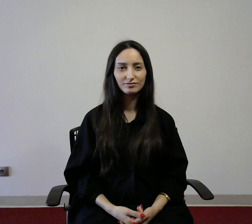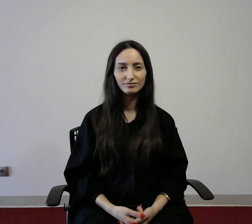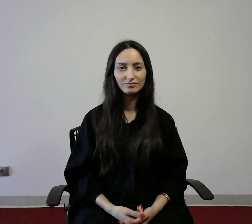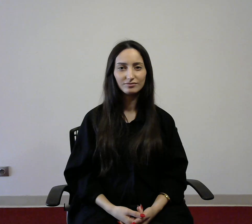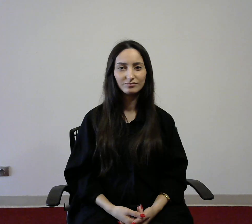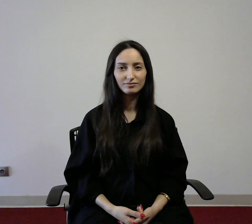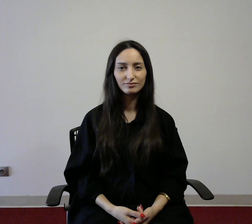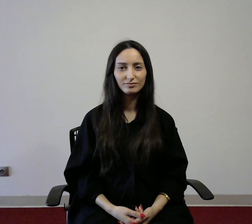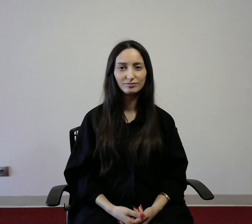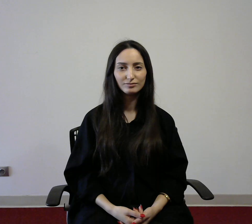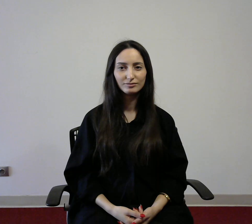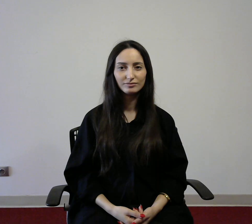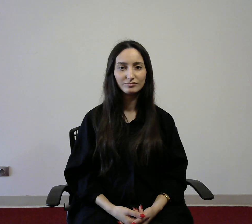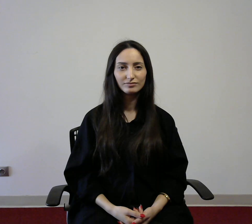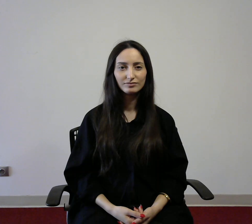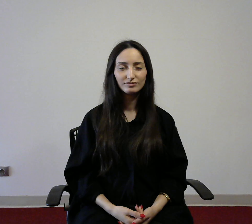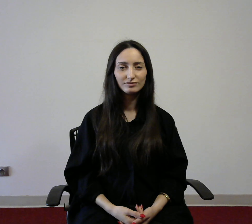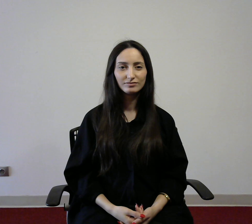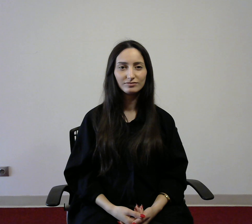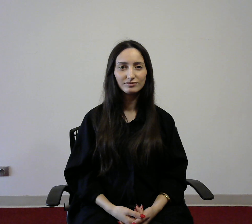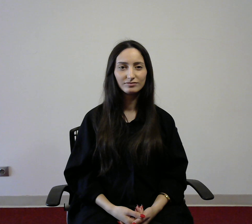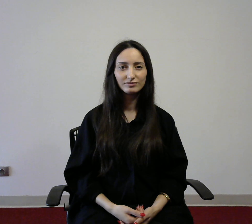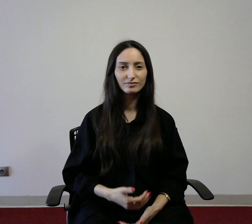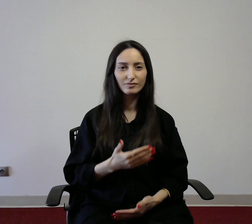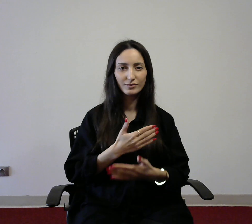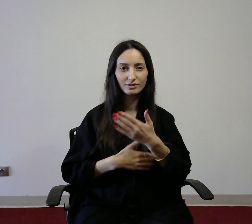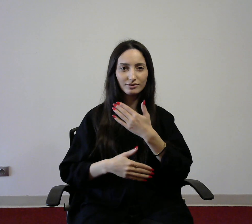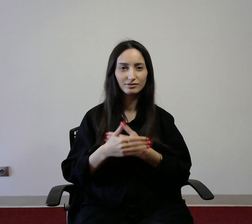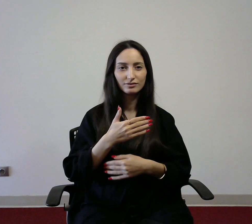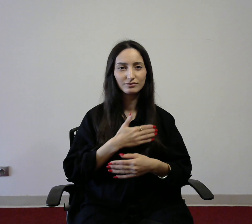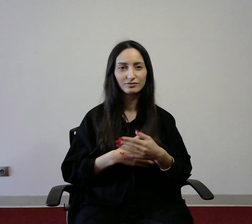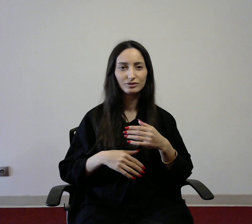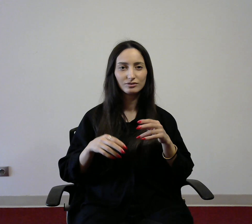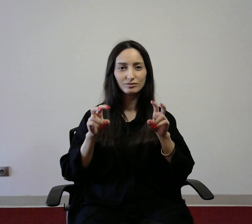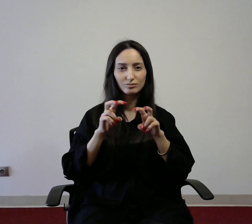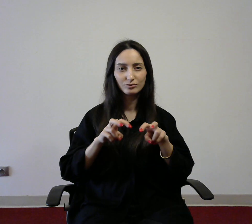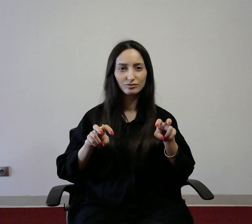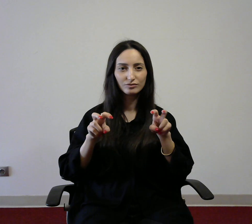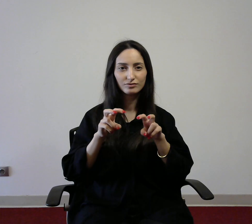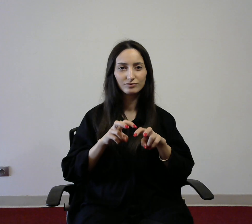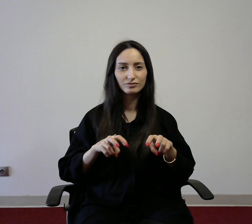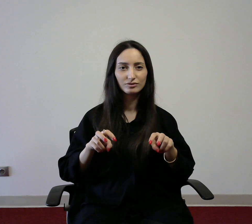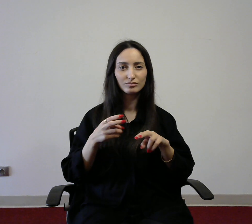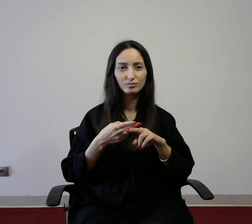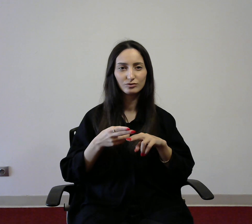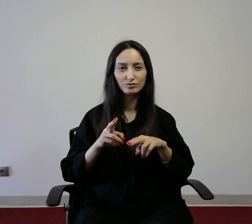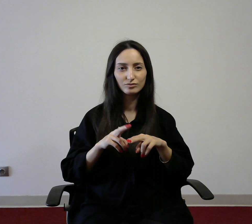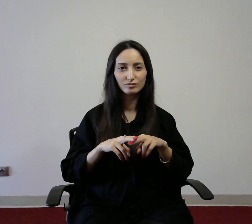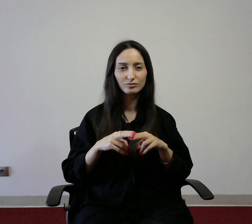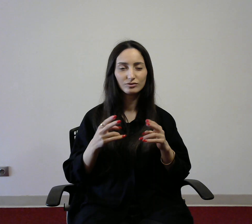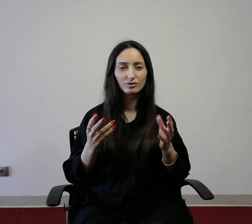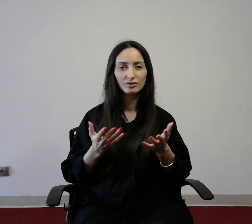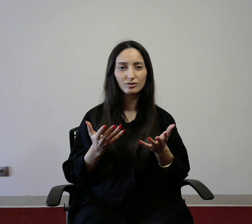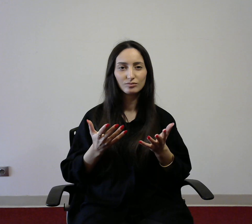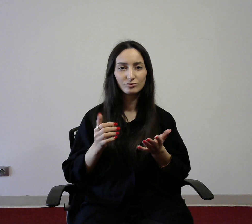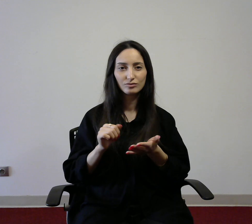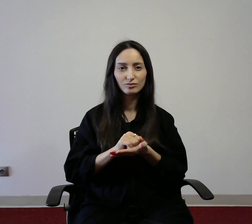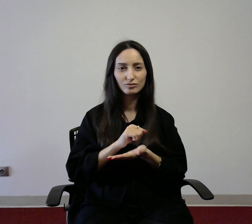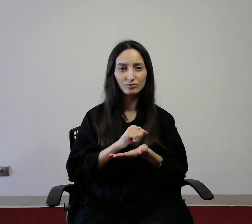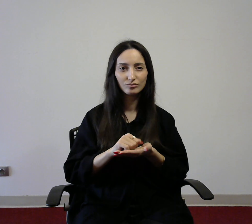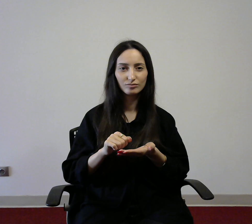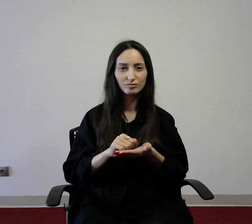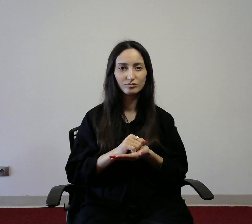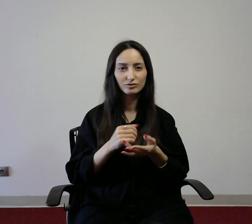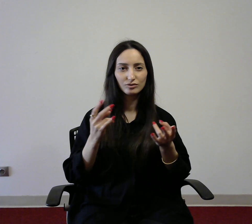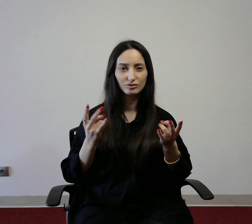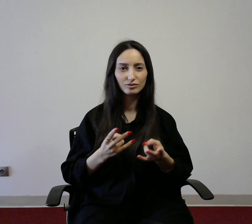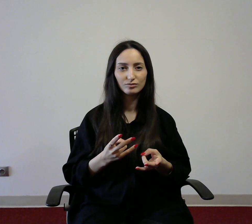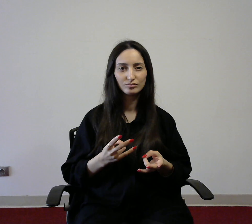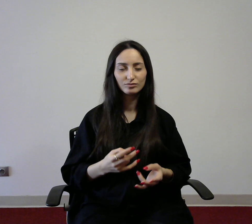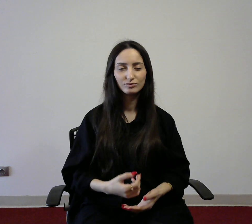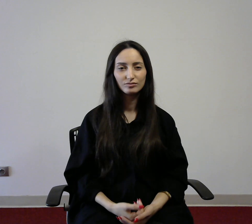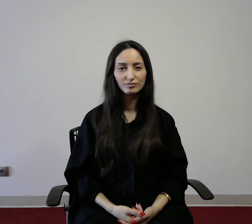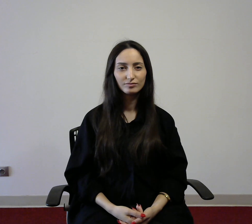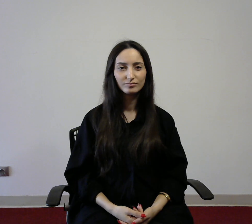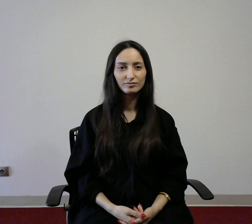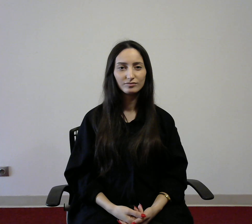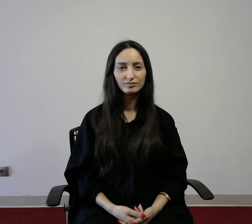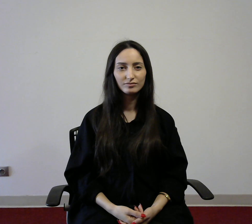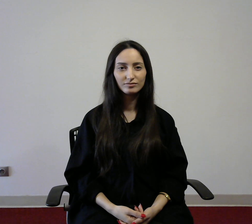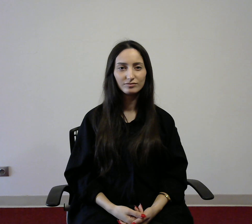Əlilliyin müəyyən edilməsi üçün hansı sənədlər lazımdır